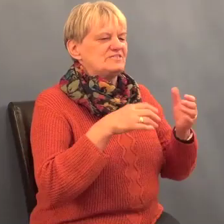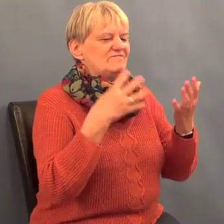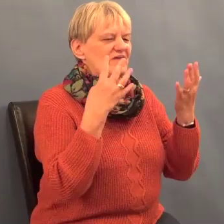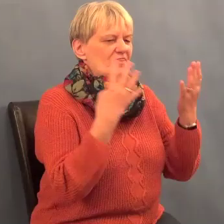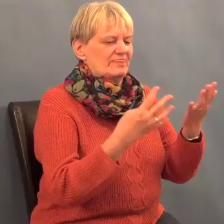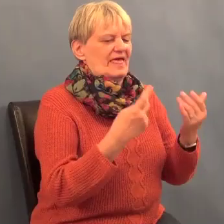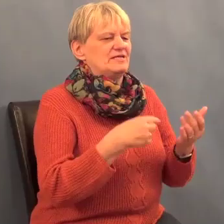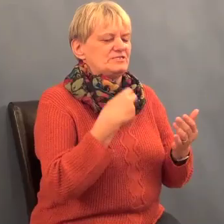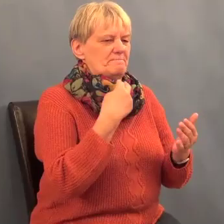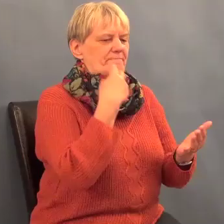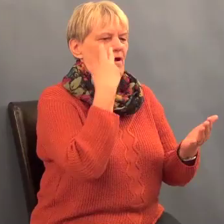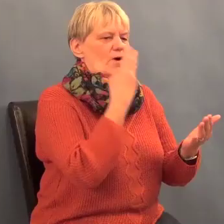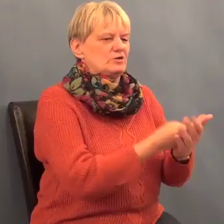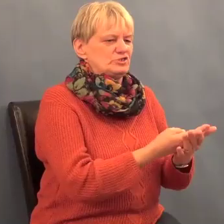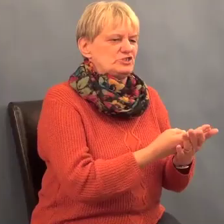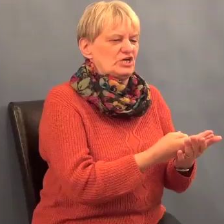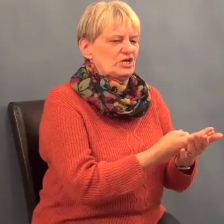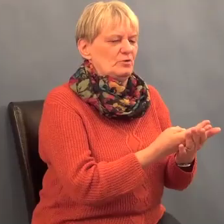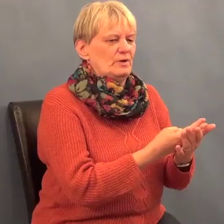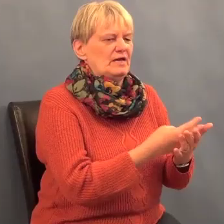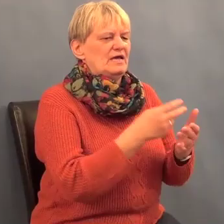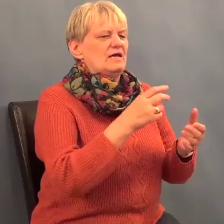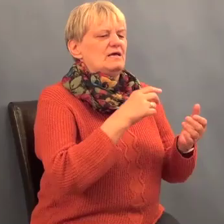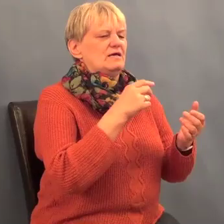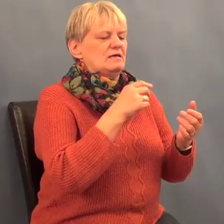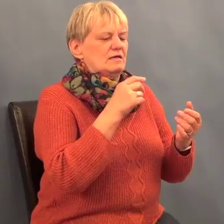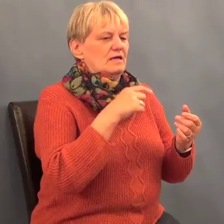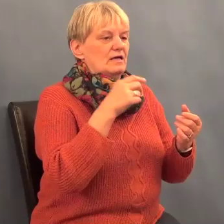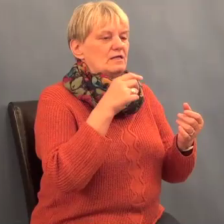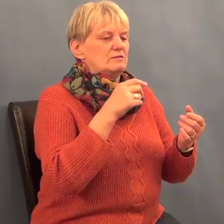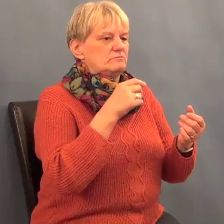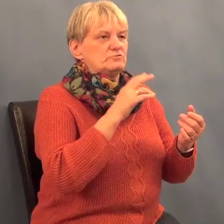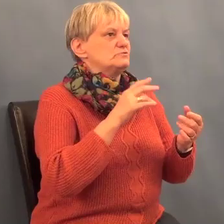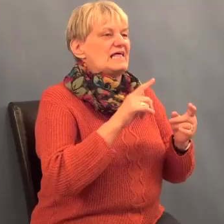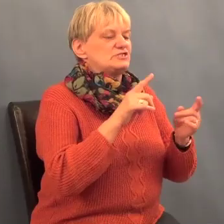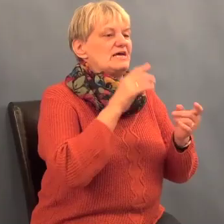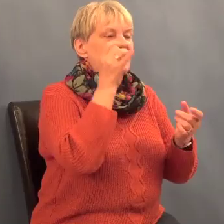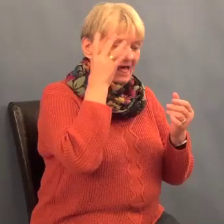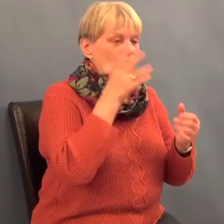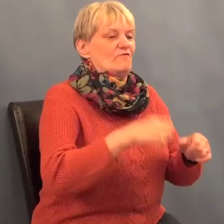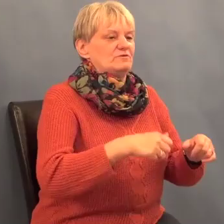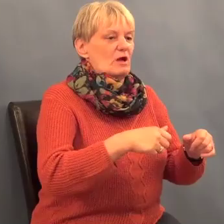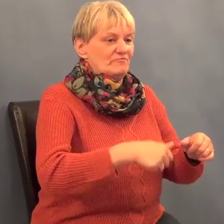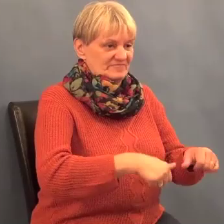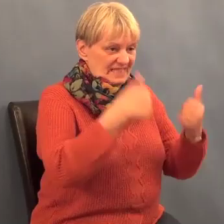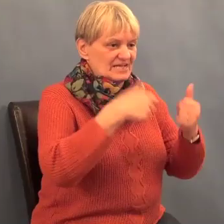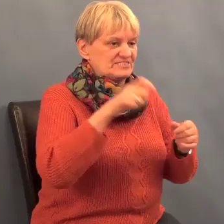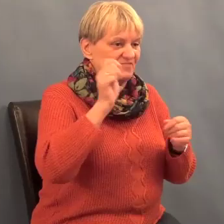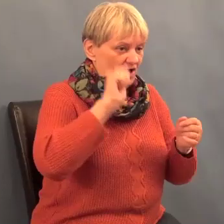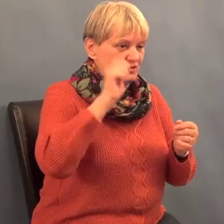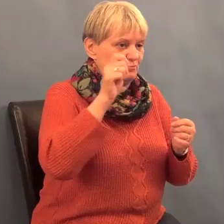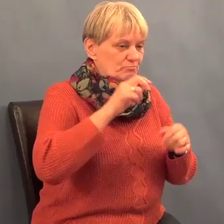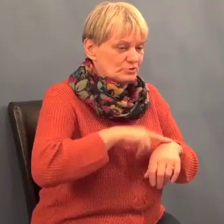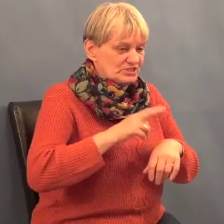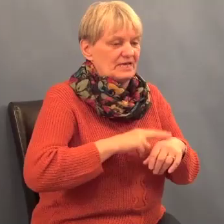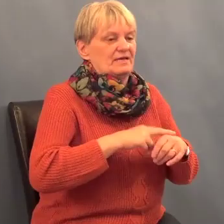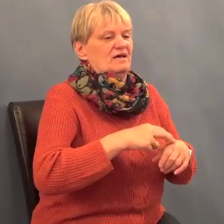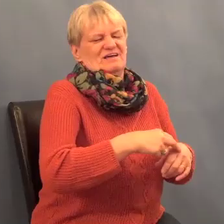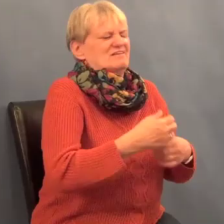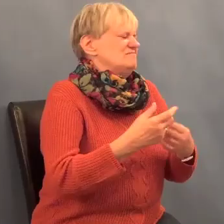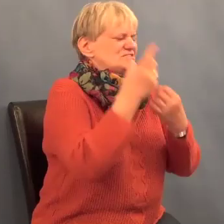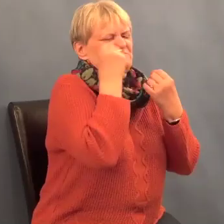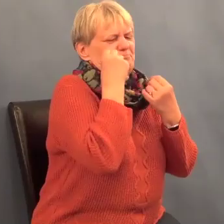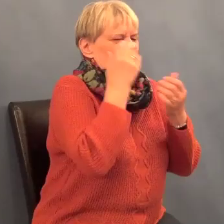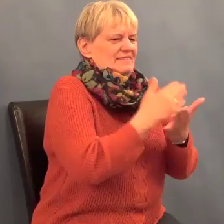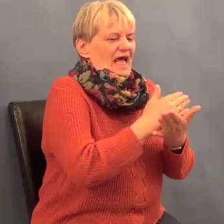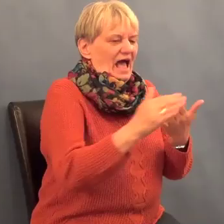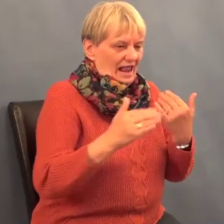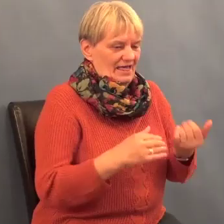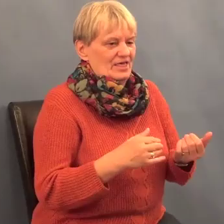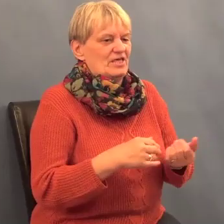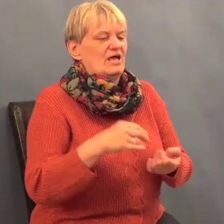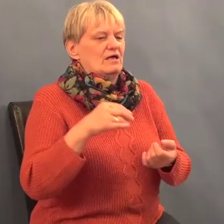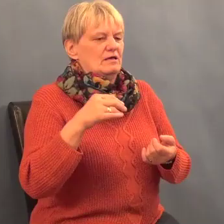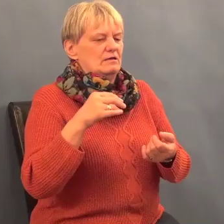O dziewiątej się położył,.. to znaczy rano miał wstać, dzwonił budzik, spał dalej.